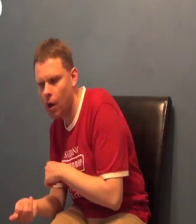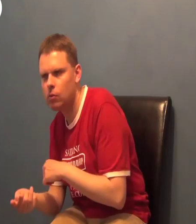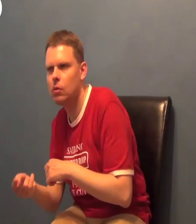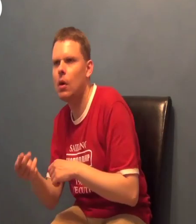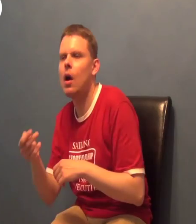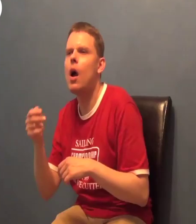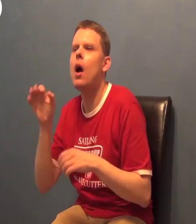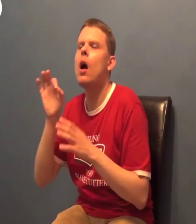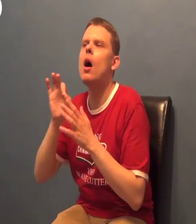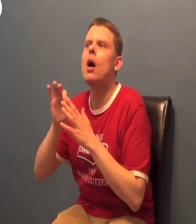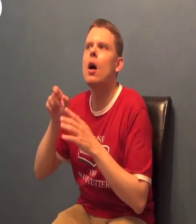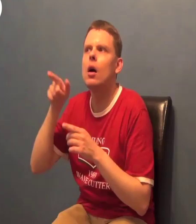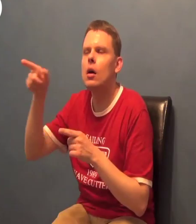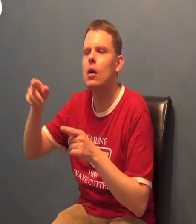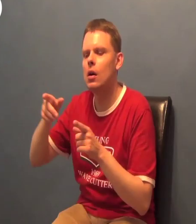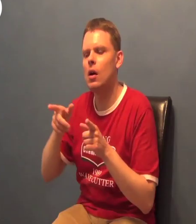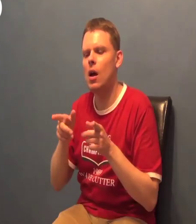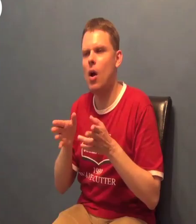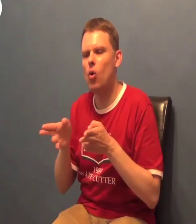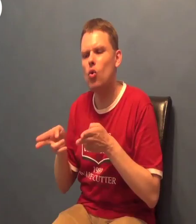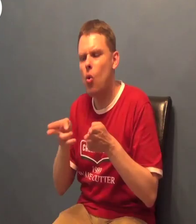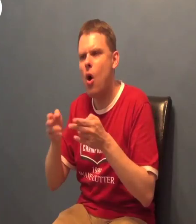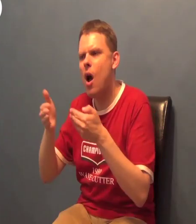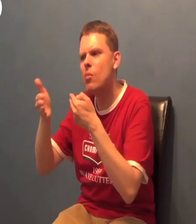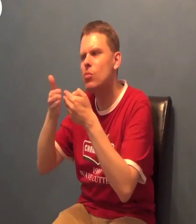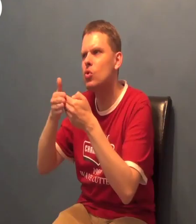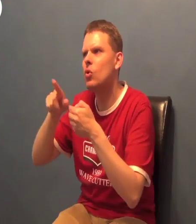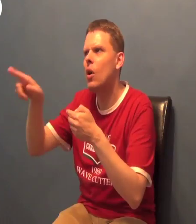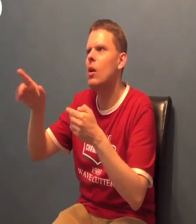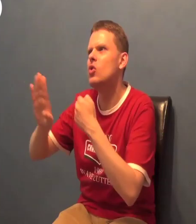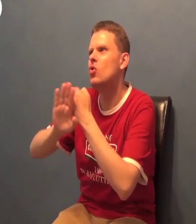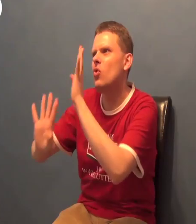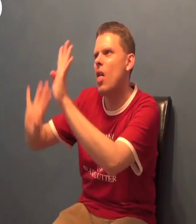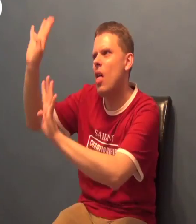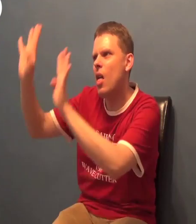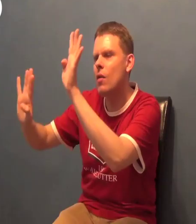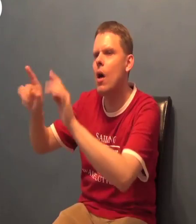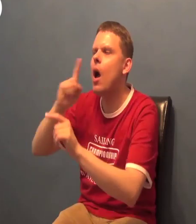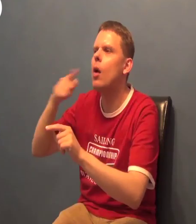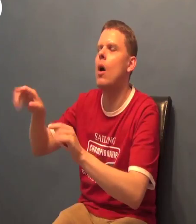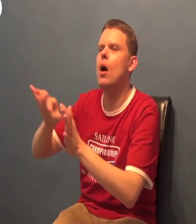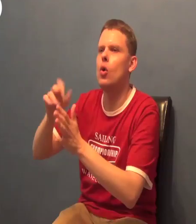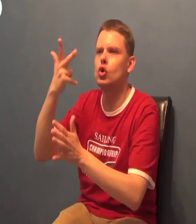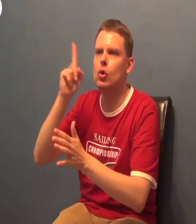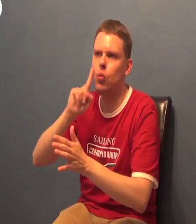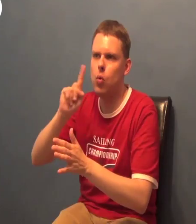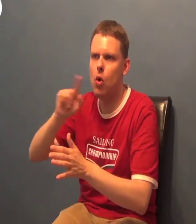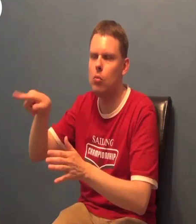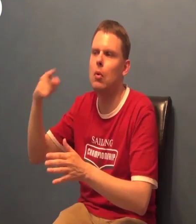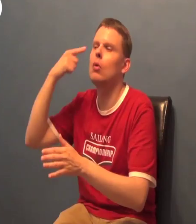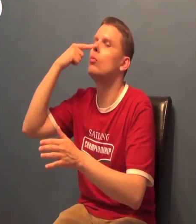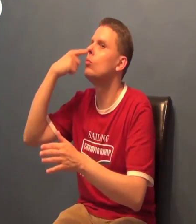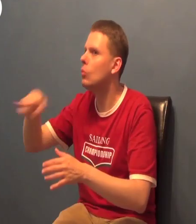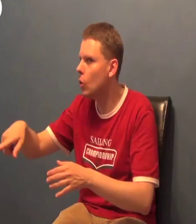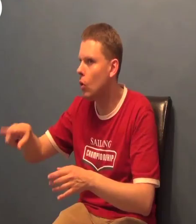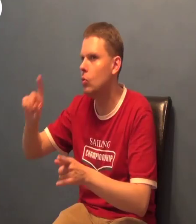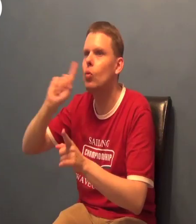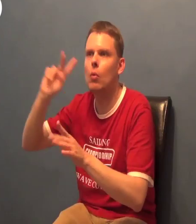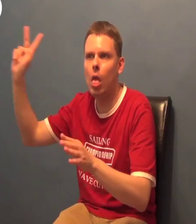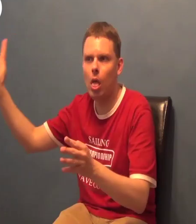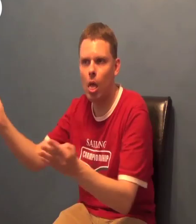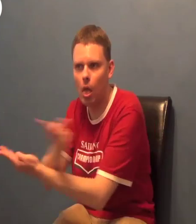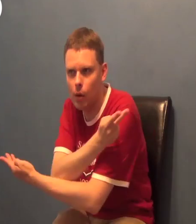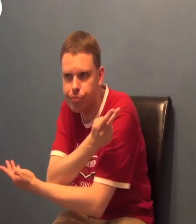Nagle chłopiec widzi trzech innych chłopców, którzy idą przy drodze obok rzędu drzew. Oni też go zauważają.